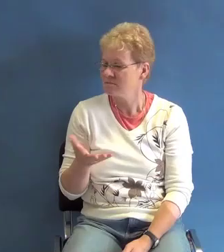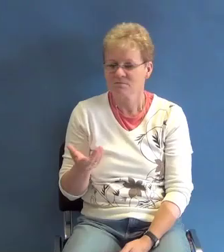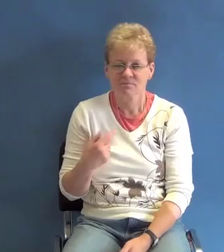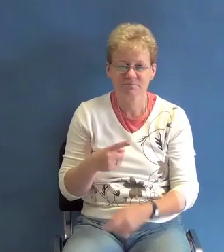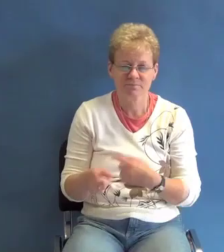Nie udało się.